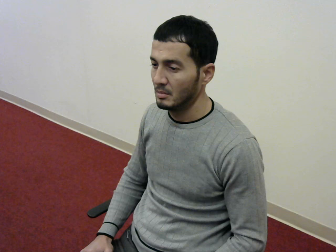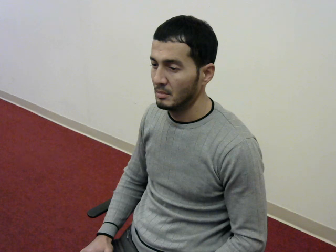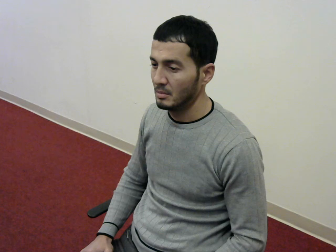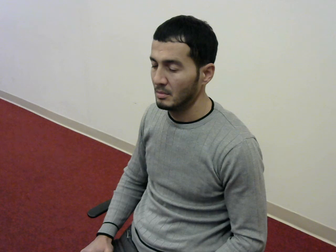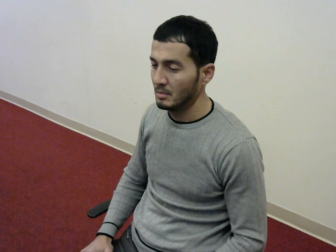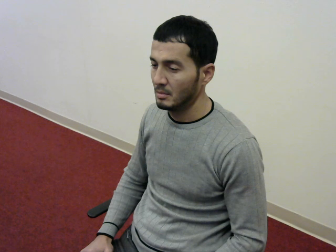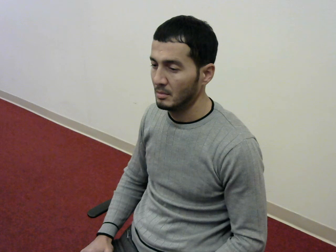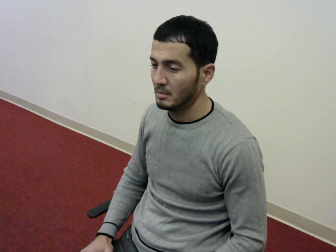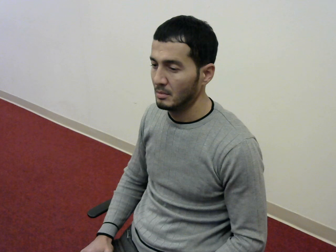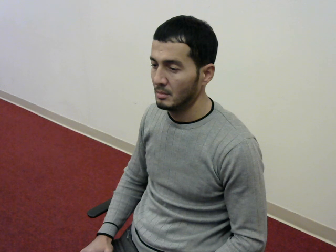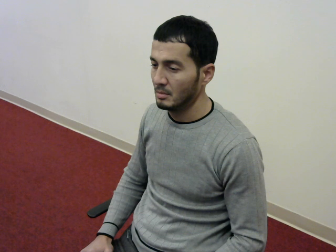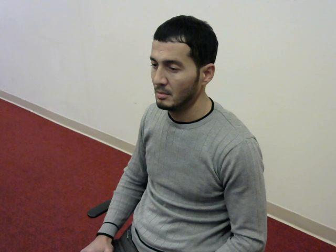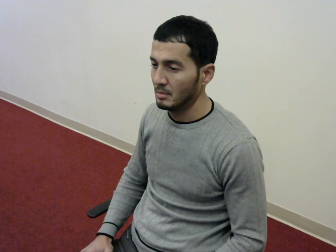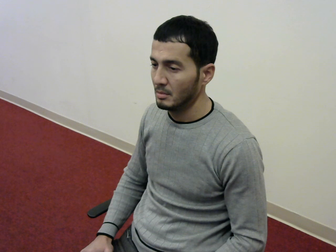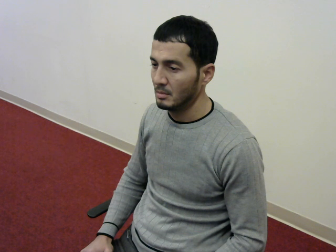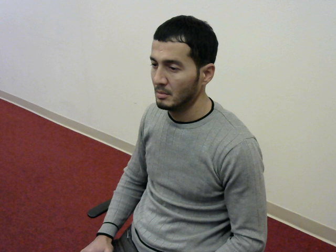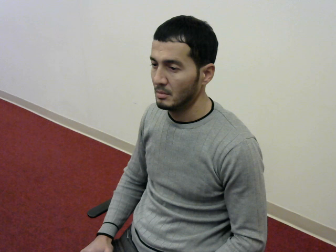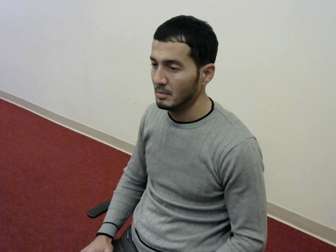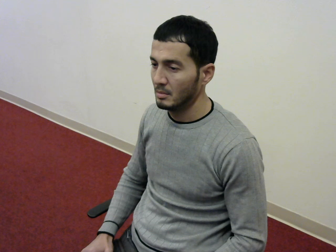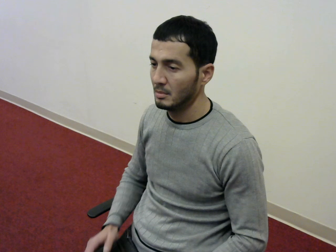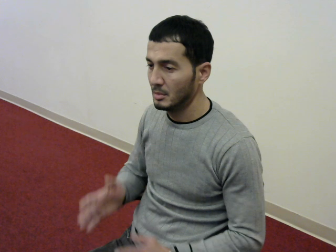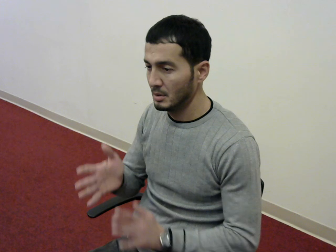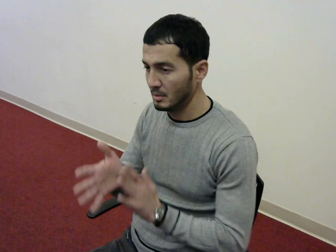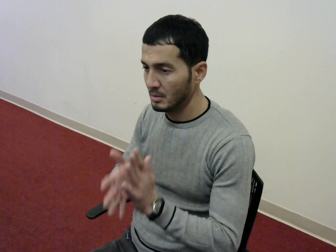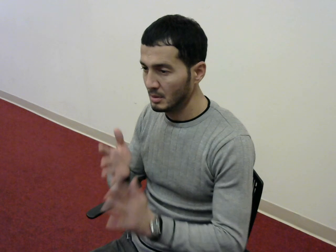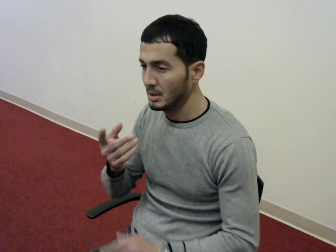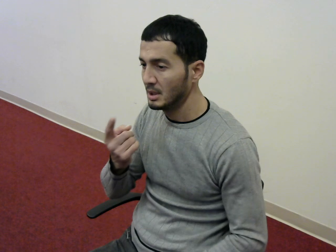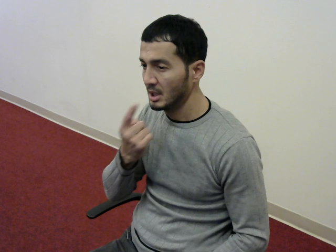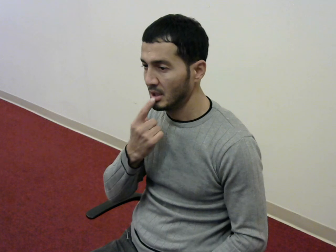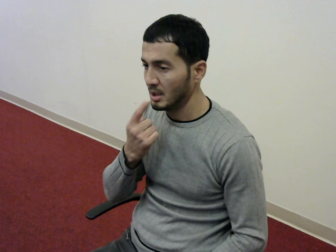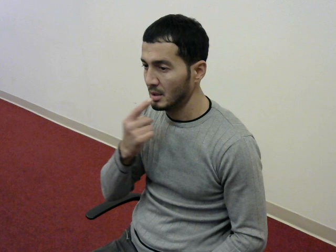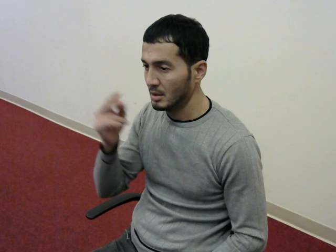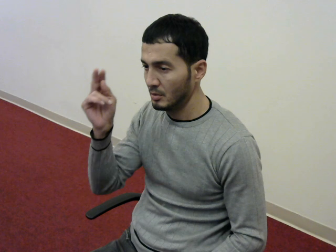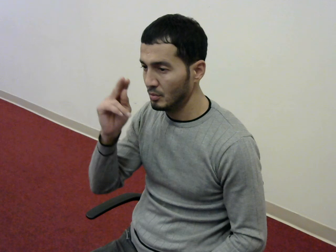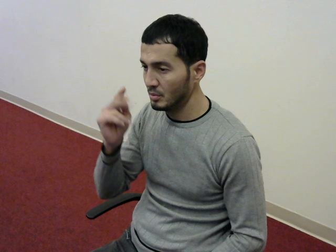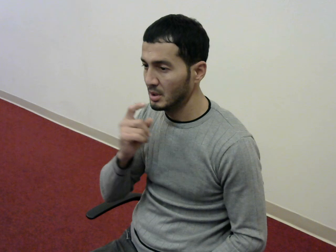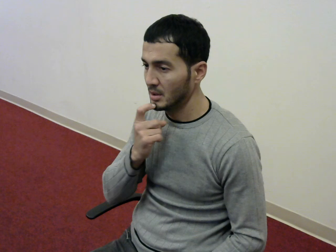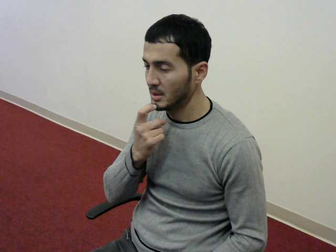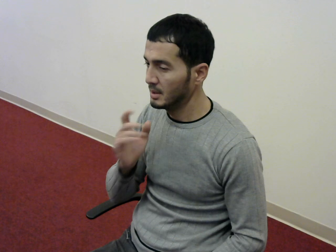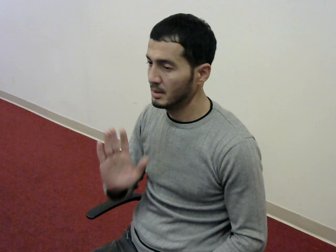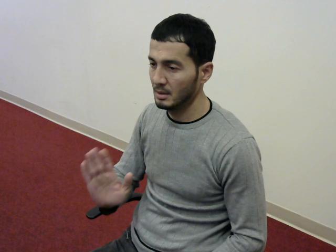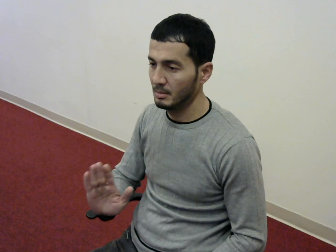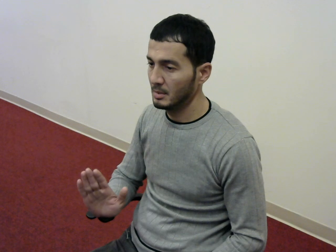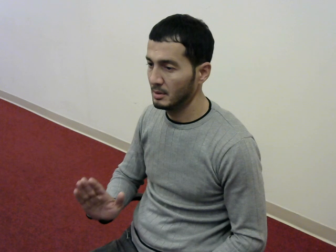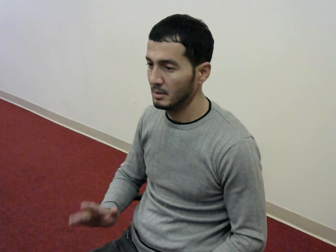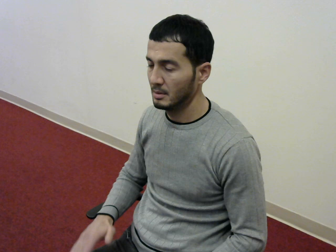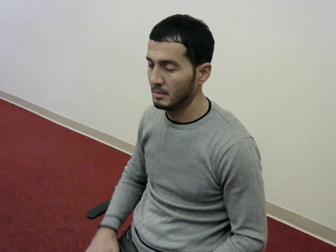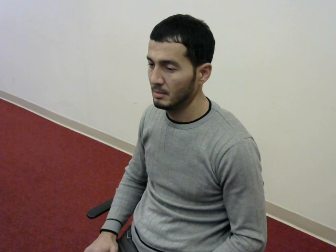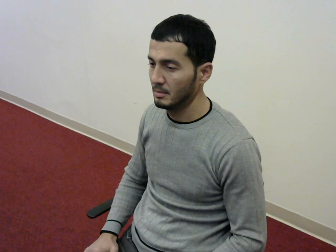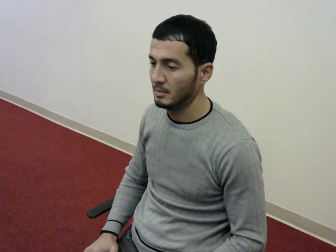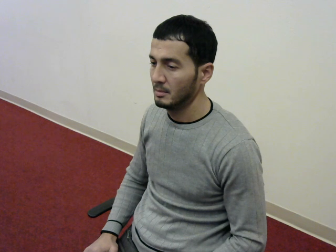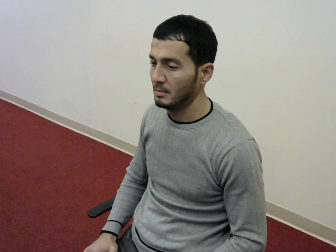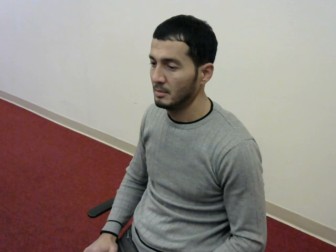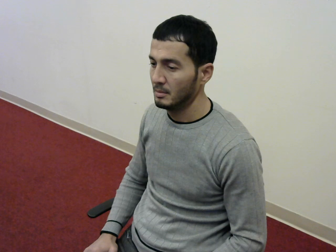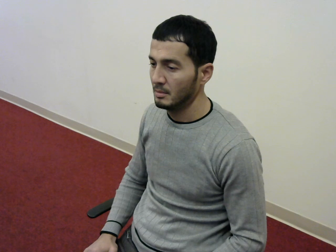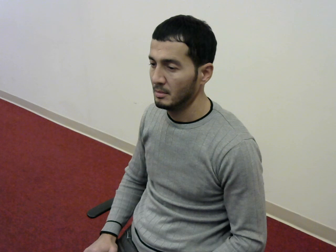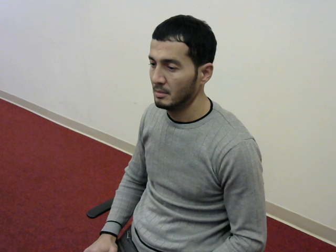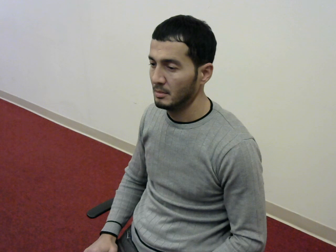İşarə dilini öyrənmək çətin deyil